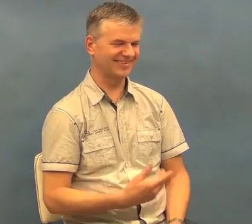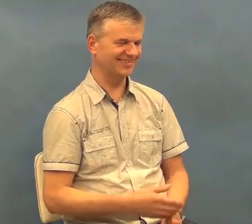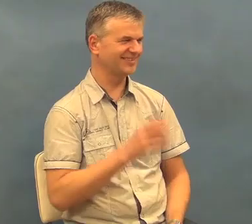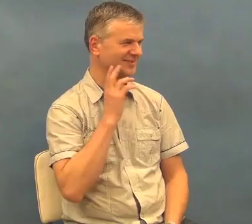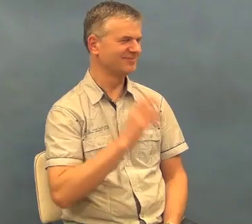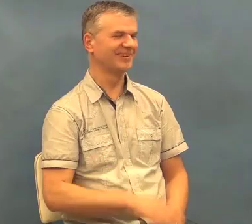Rozumiem.